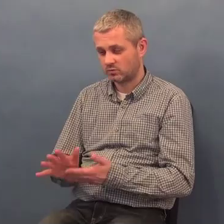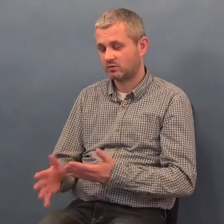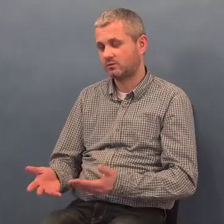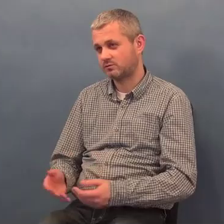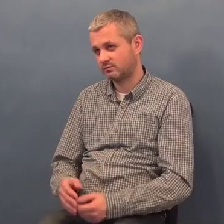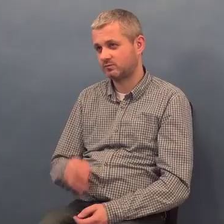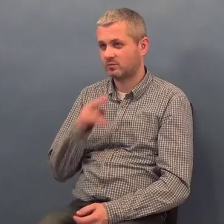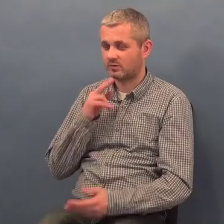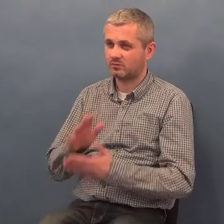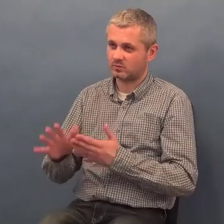Brudna woda.